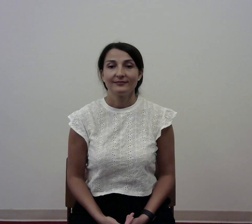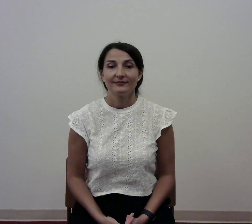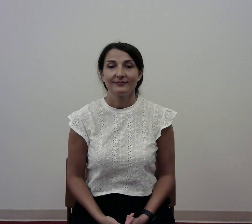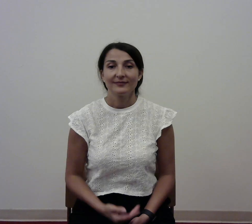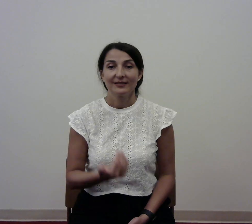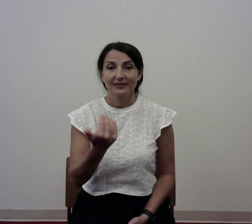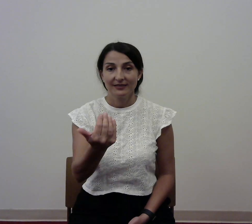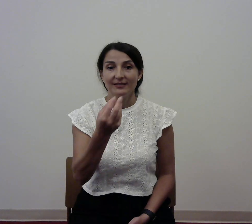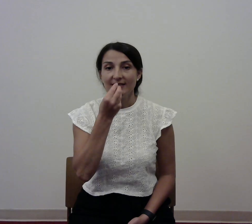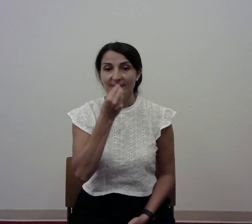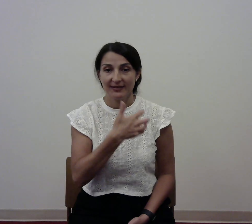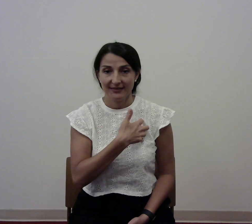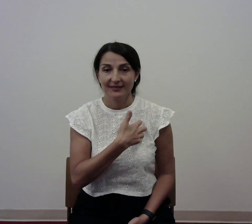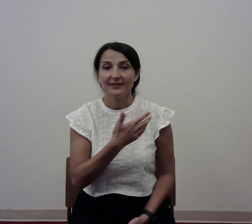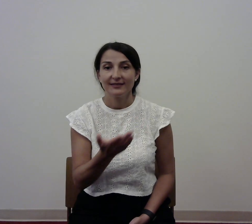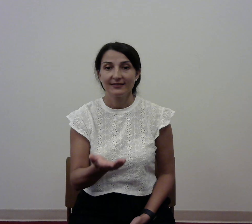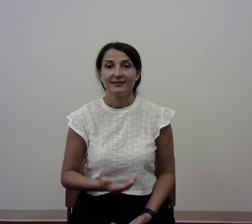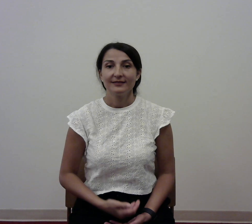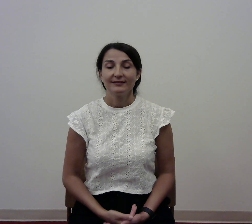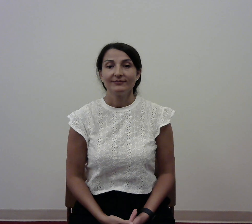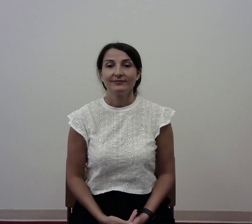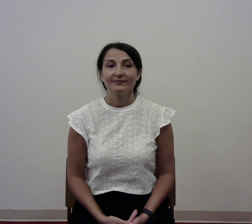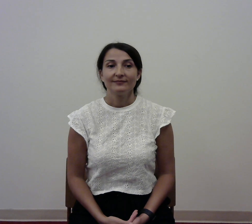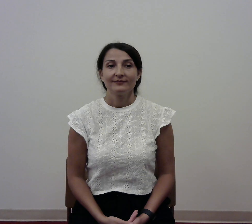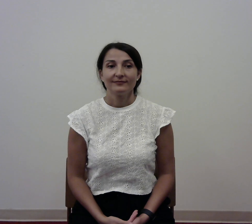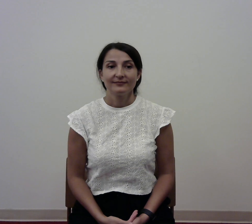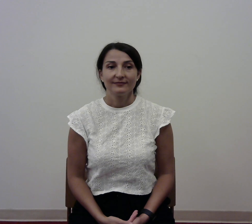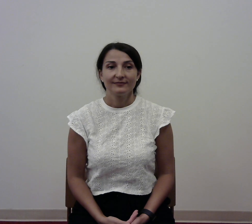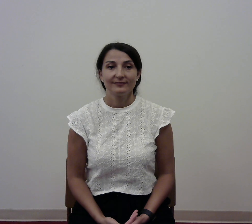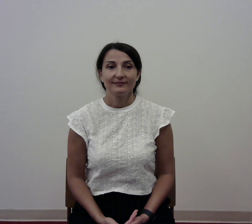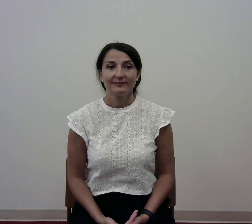Siz yemək istəyirsiniz?